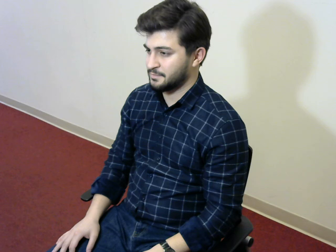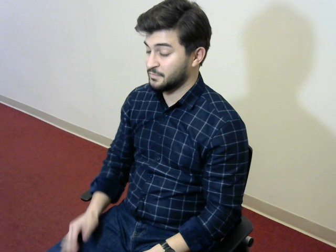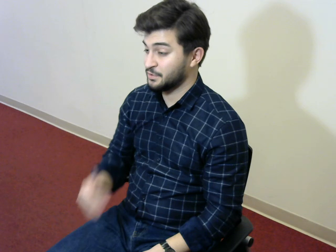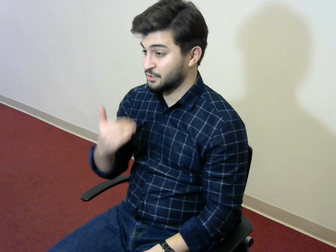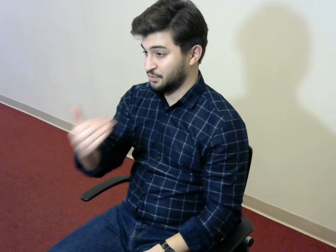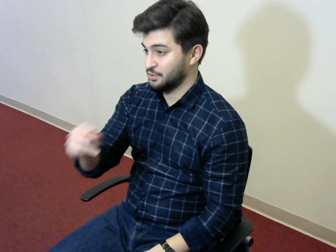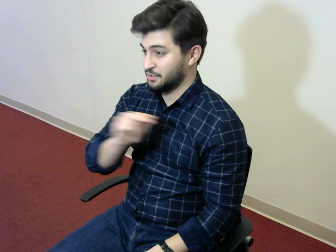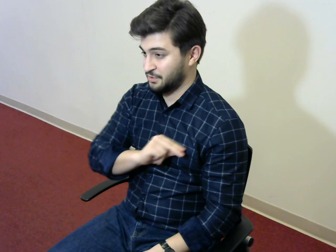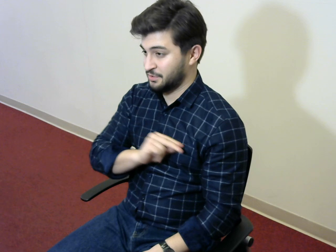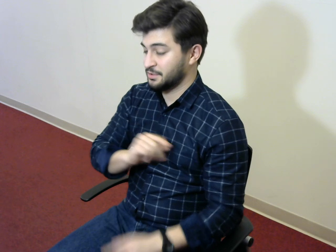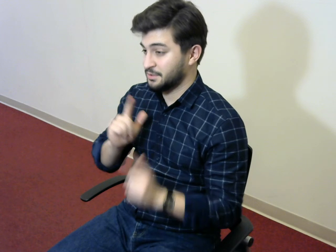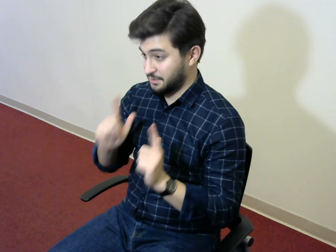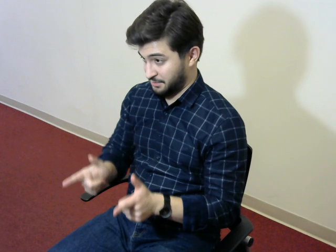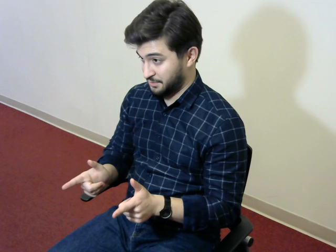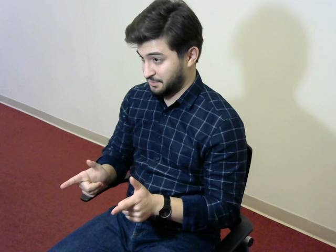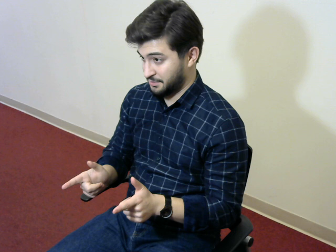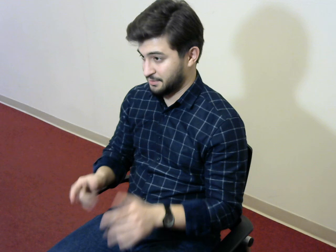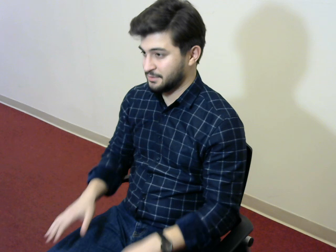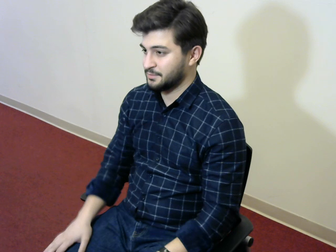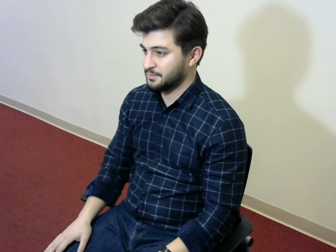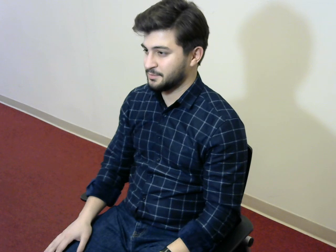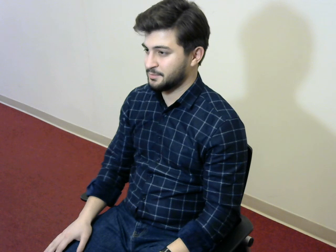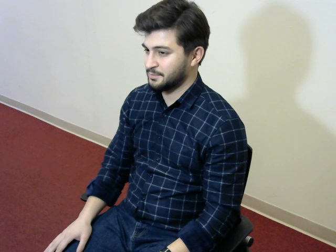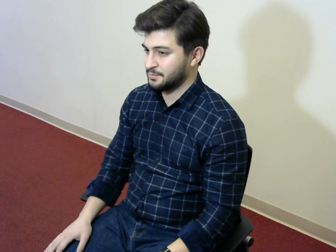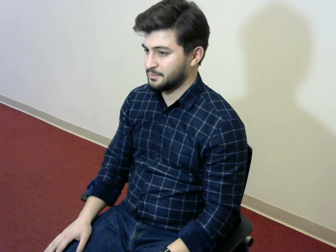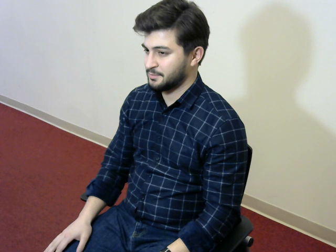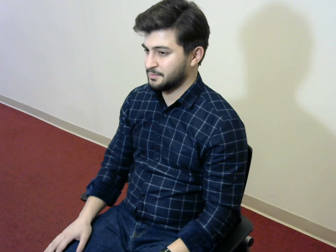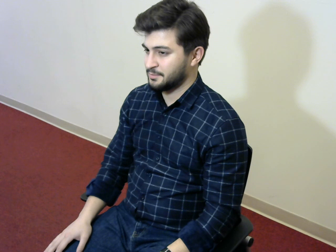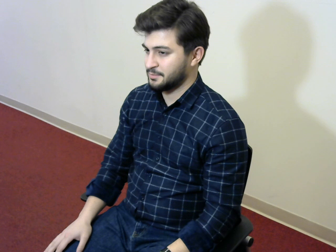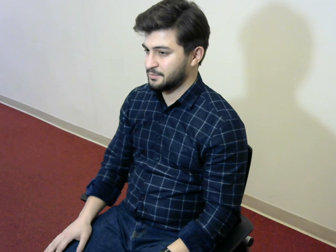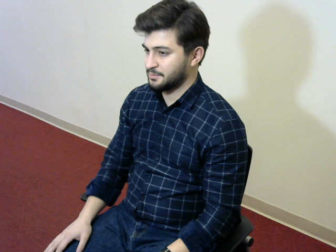Siz işdən razısınız?